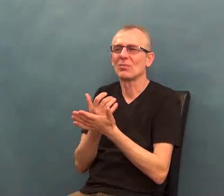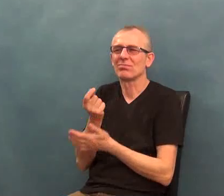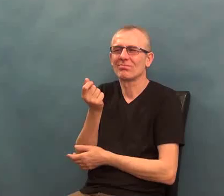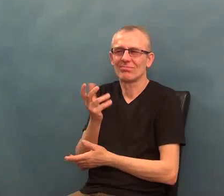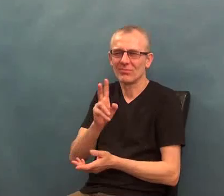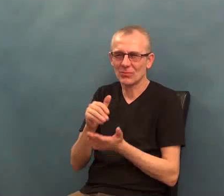Każdy potrzebuje pieniędzy.